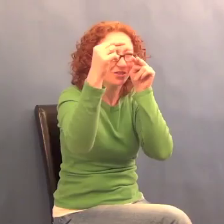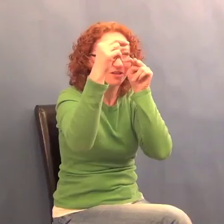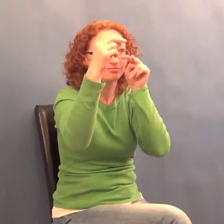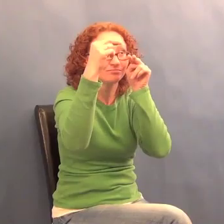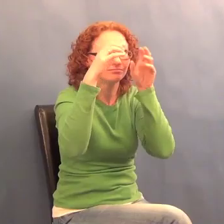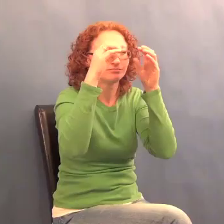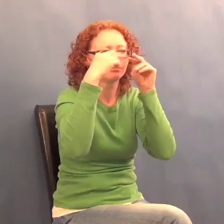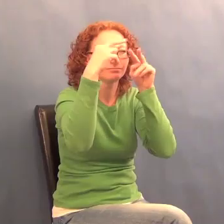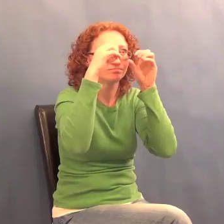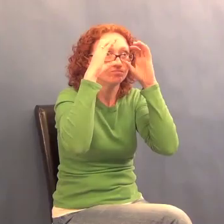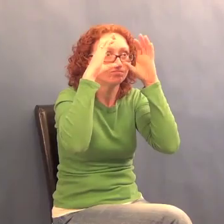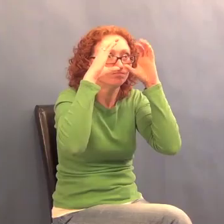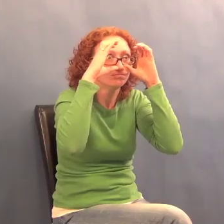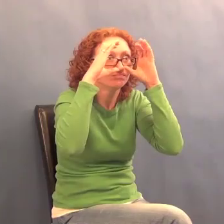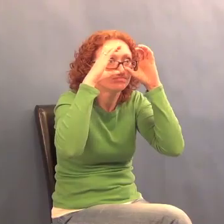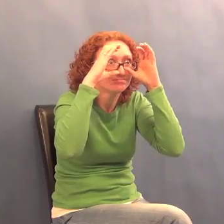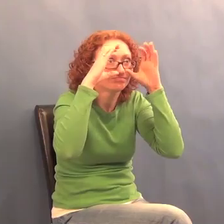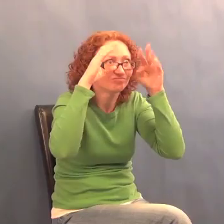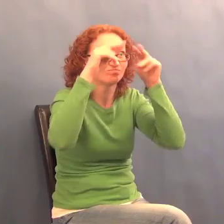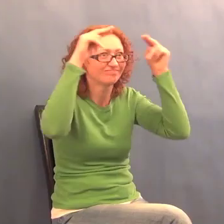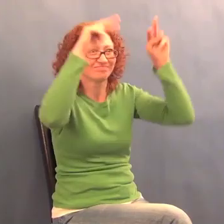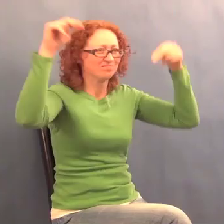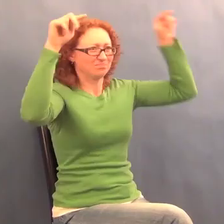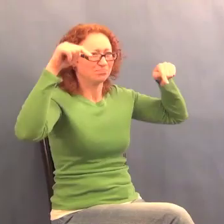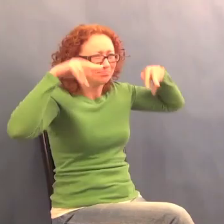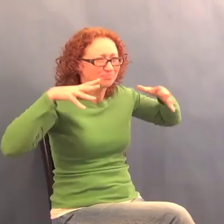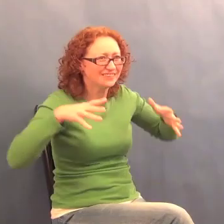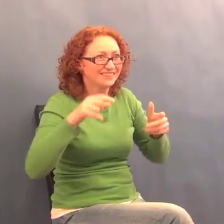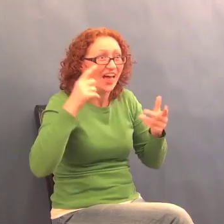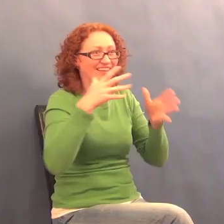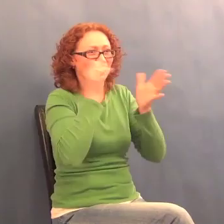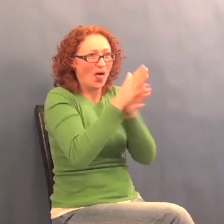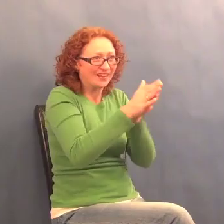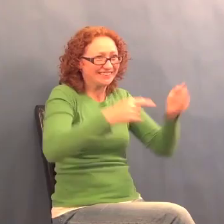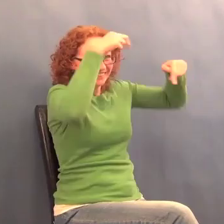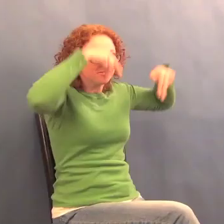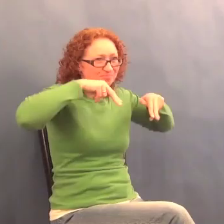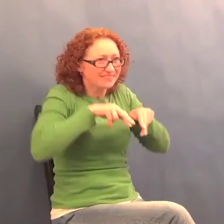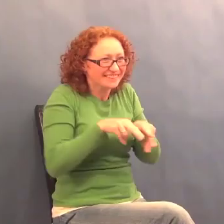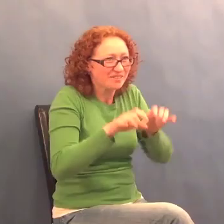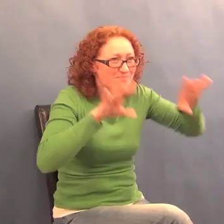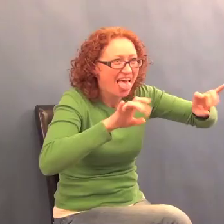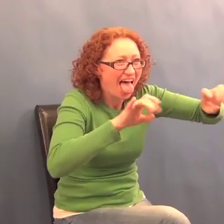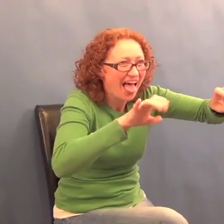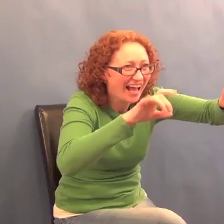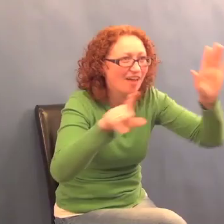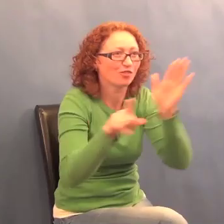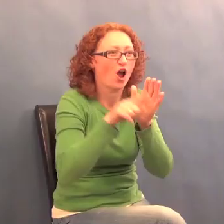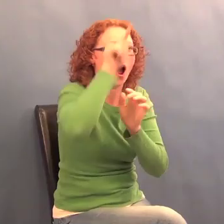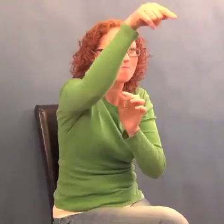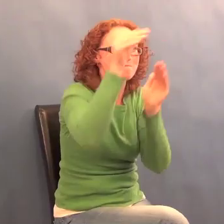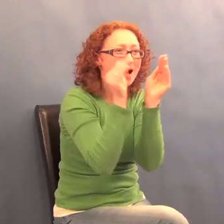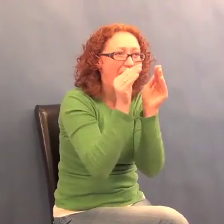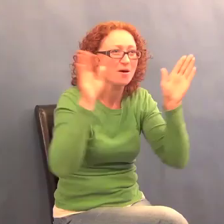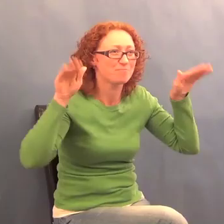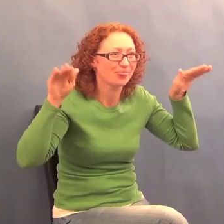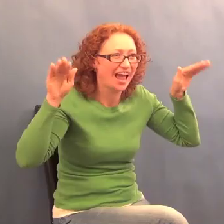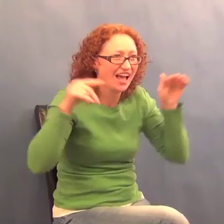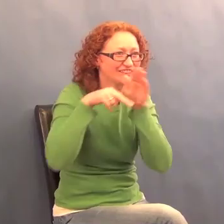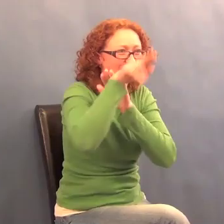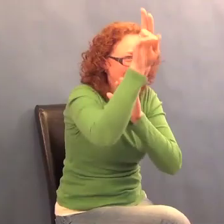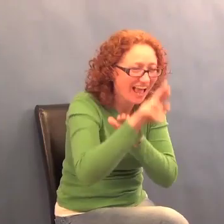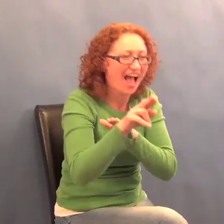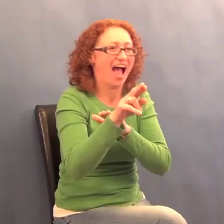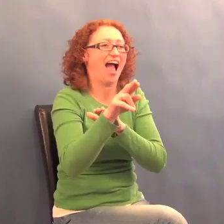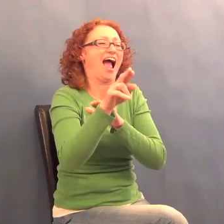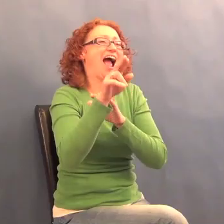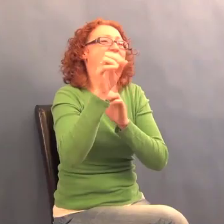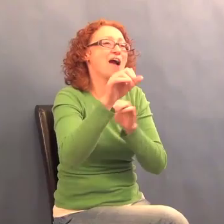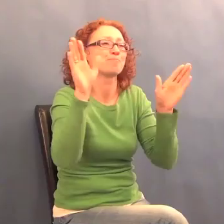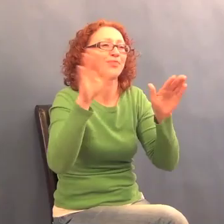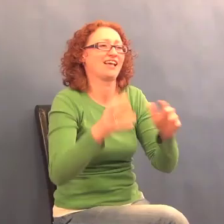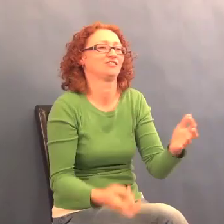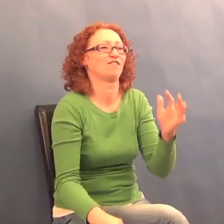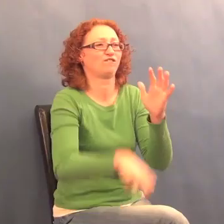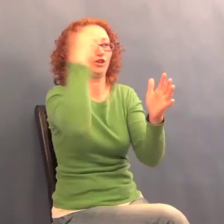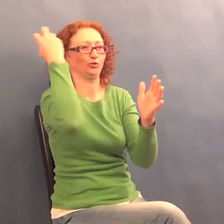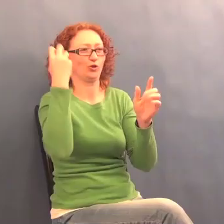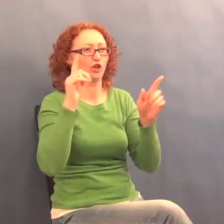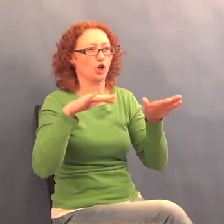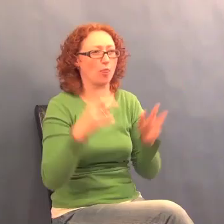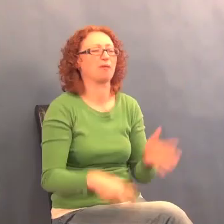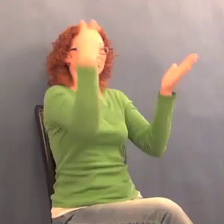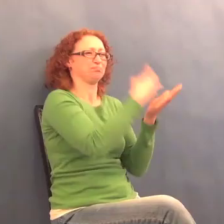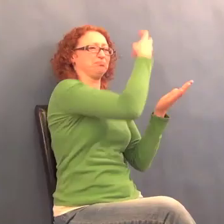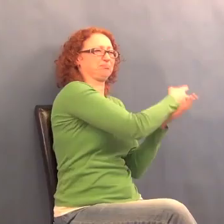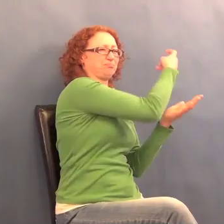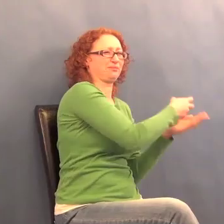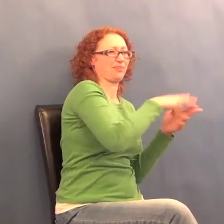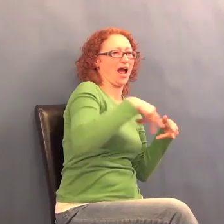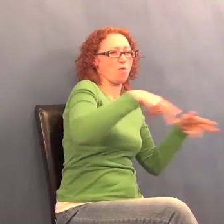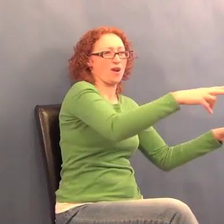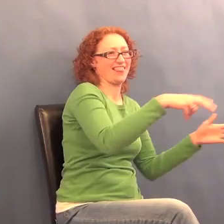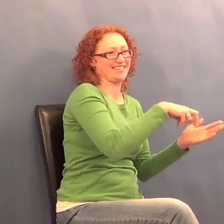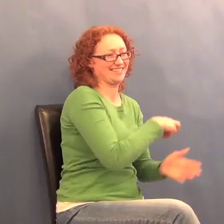Kot zrobił wielkie oczy, zbiegł na dół i pobiegł, zadowolony, do budynku tego małego ptaszka, ale został wyrzucony na ulicę.